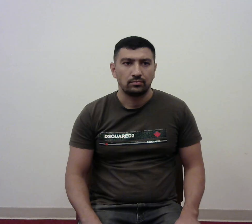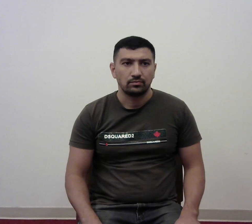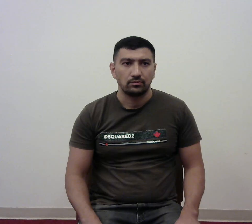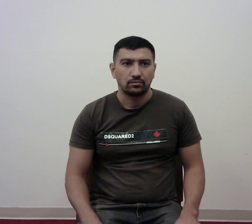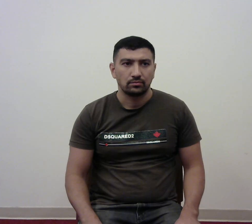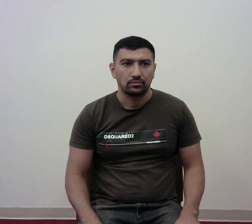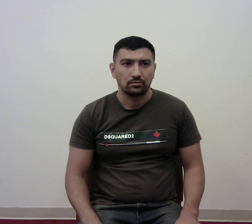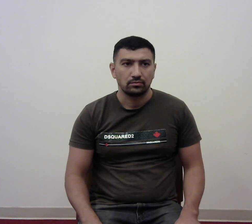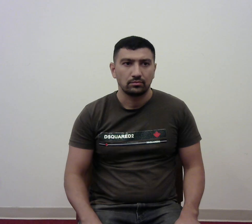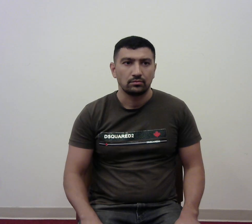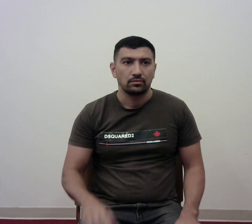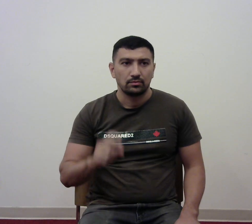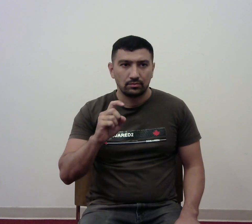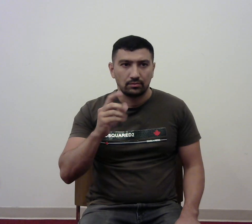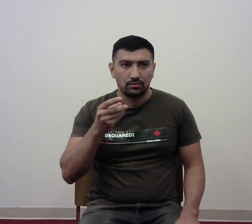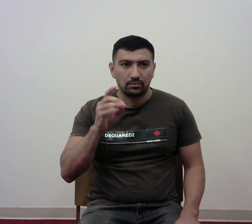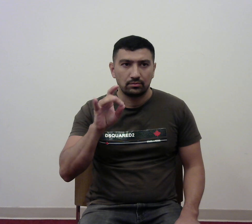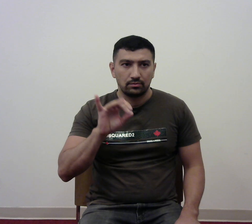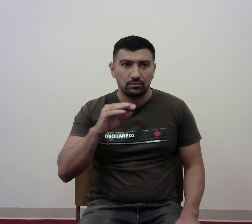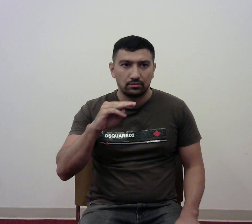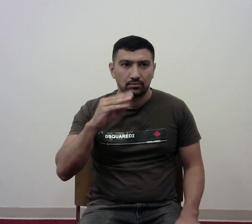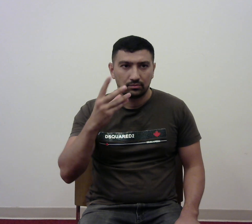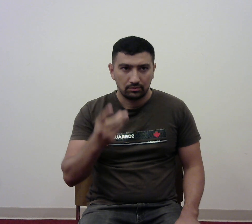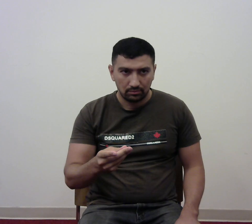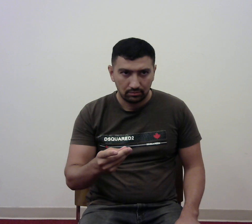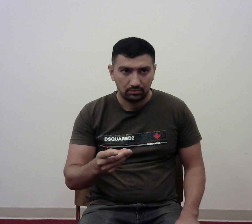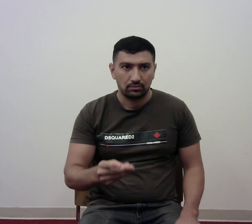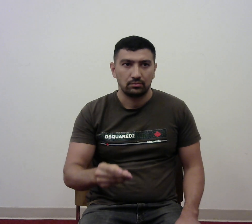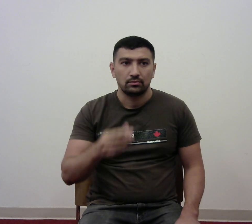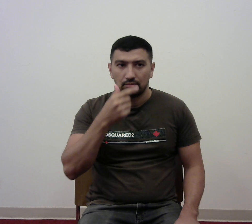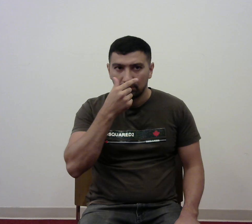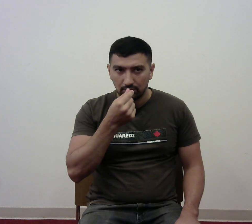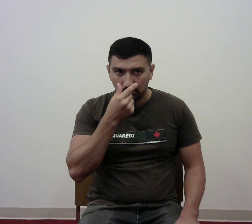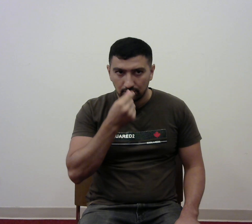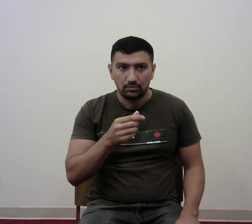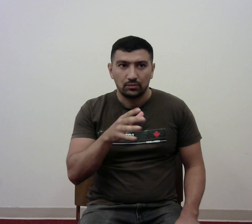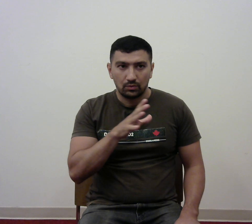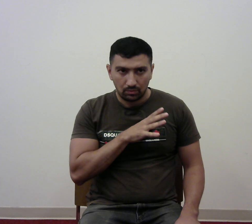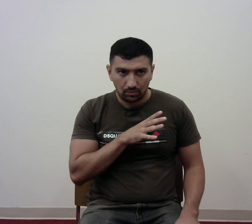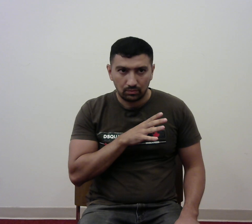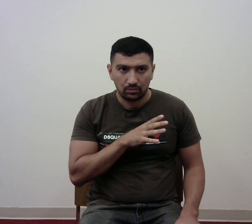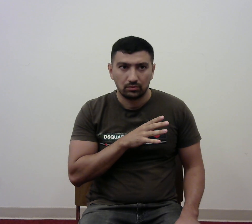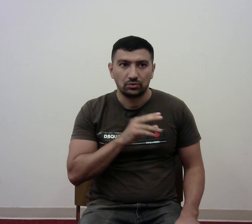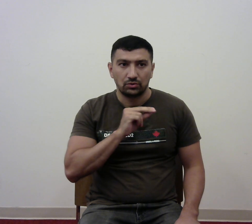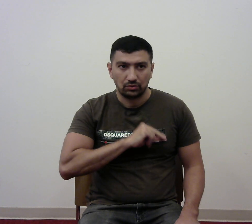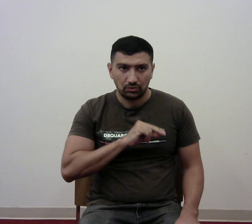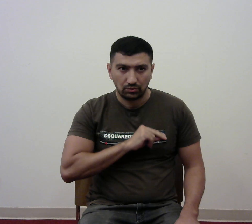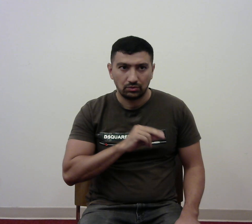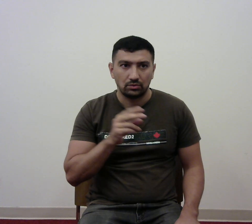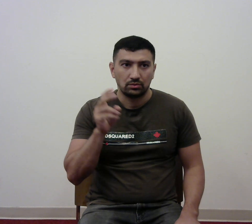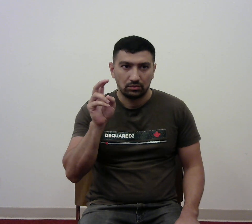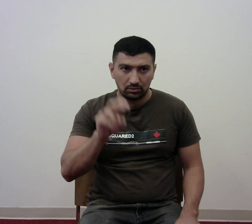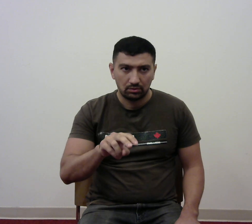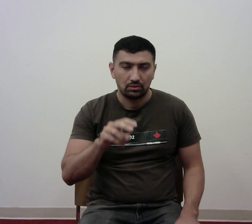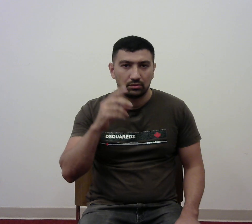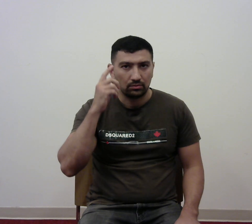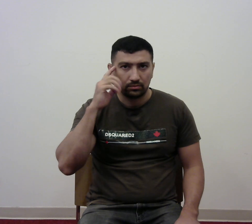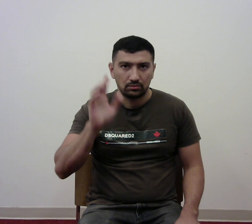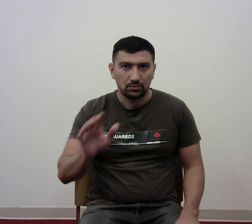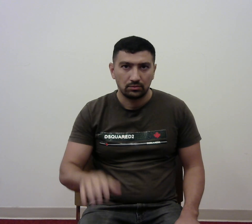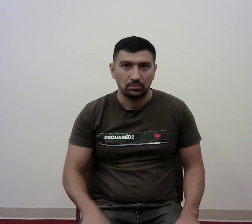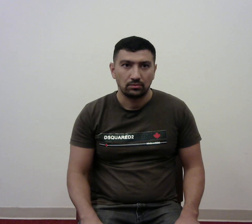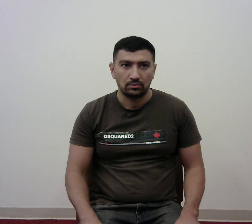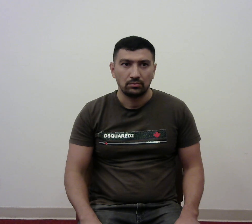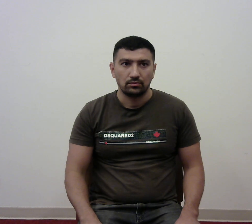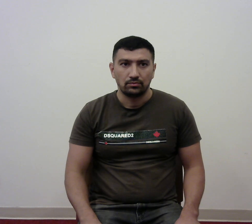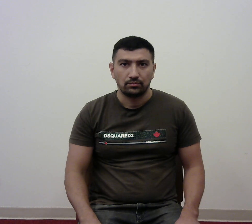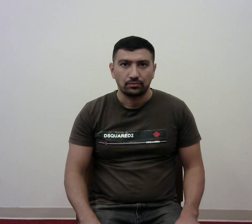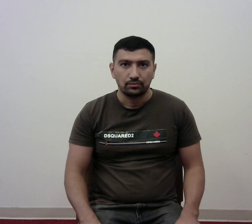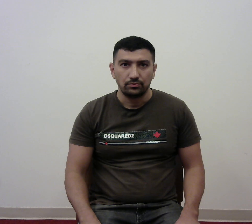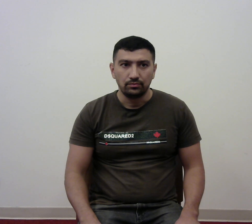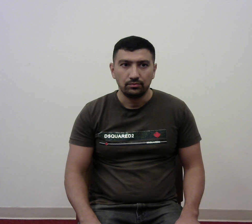Zərifə qrip olub, işə gələ bilmir